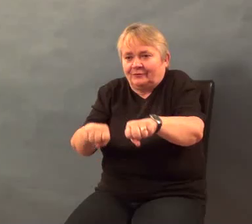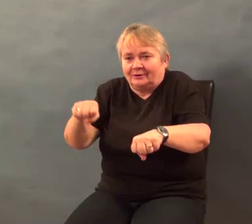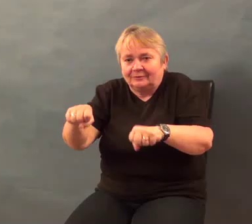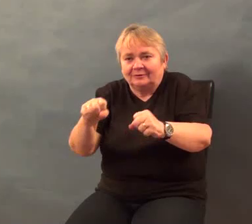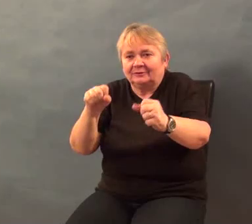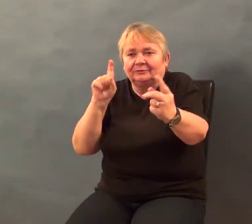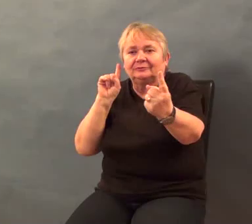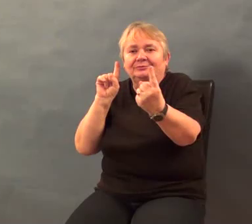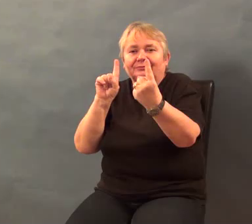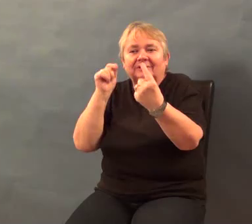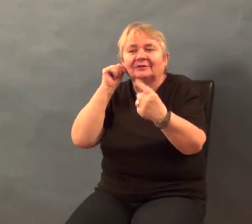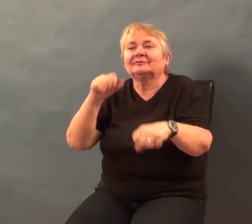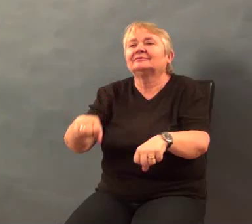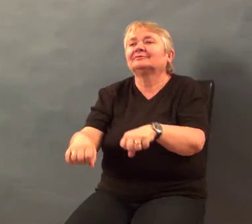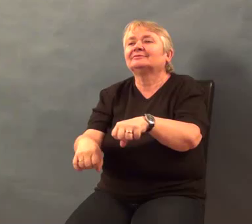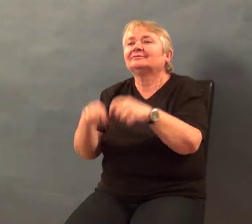Mija się z dumną dziewczyną w warkoczach, jadącą na rowerze.